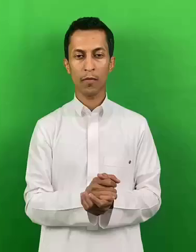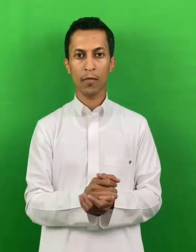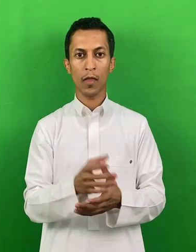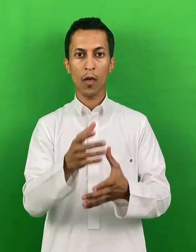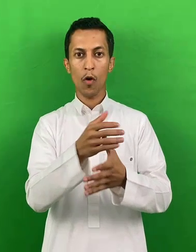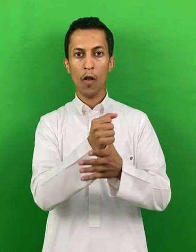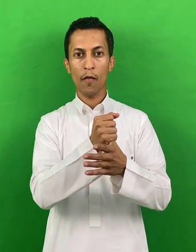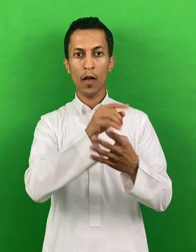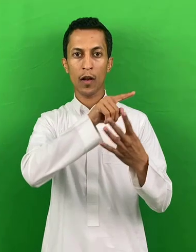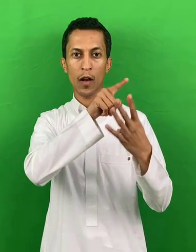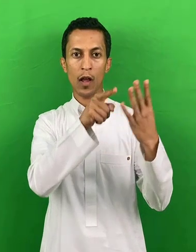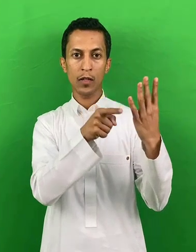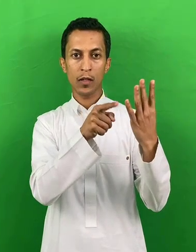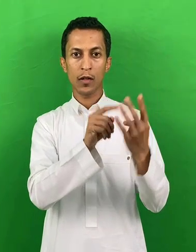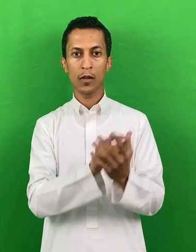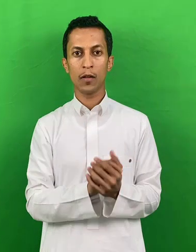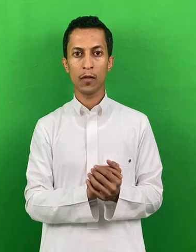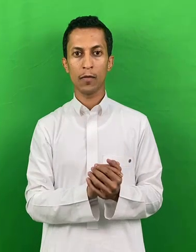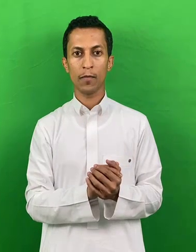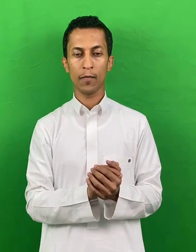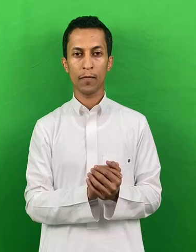الخلفاء الراشدين